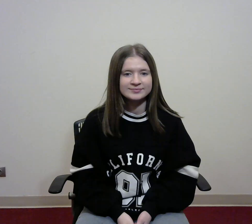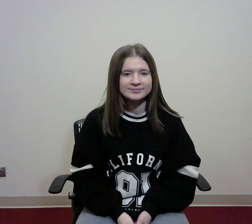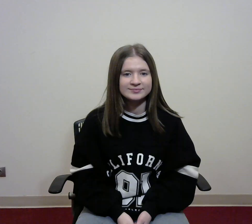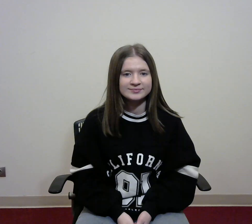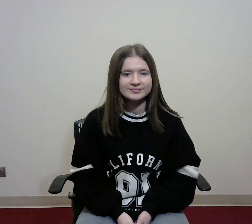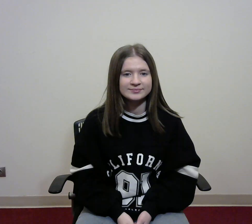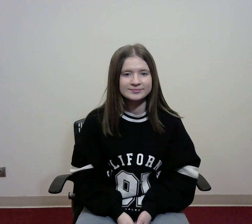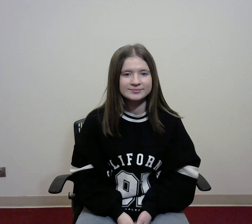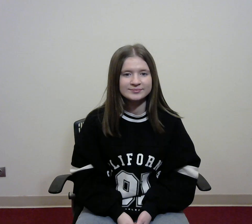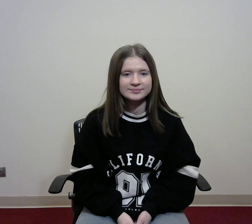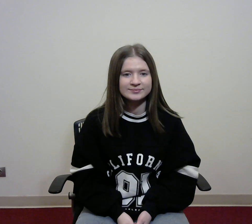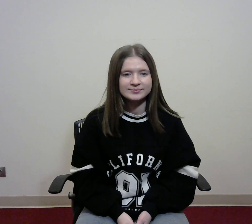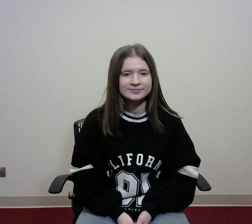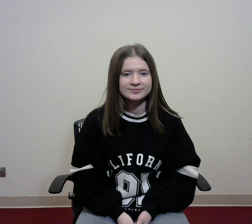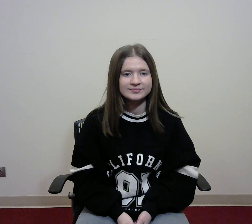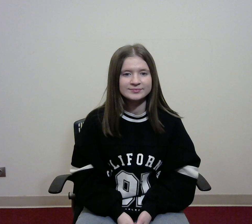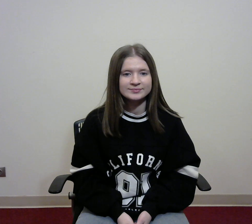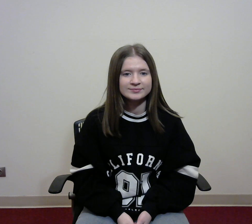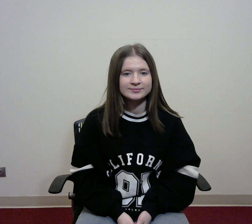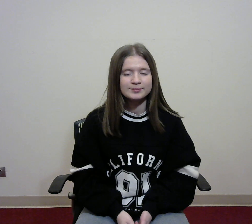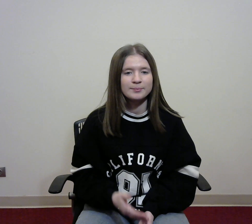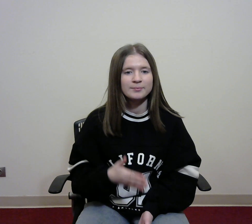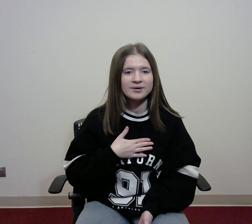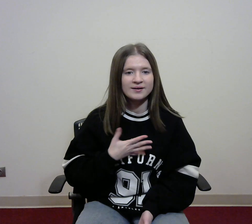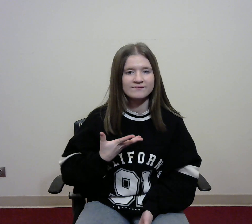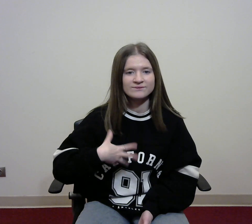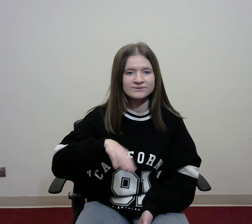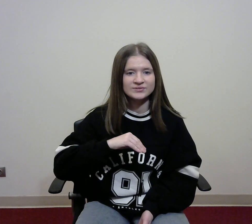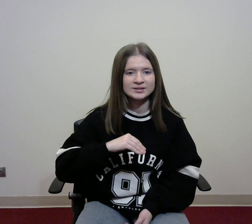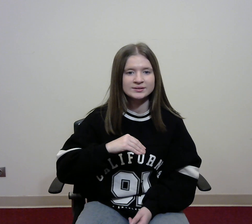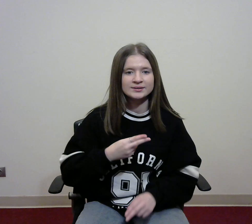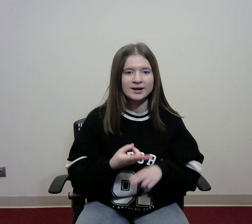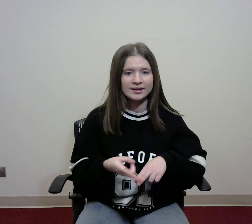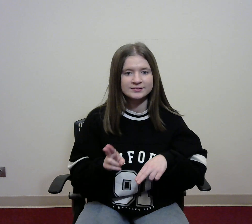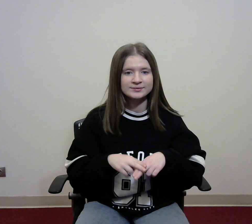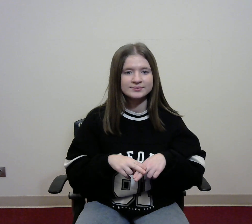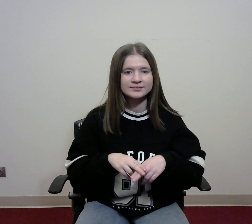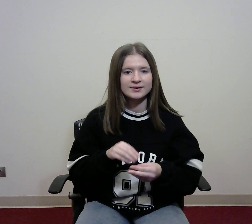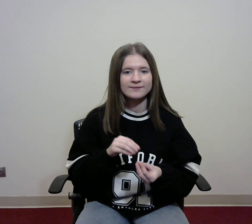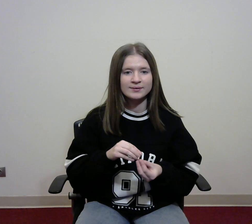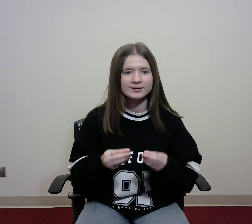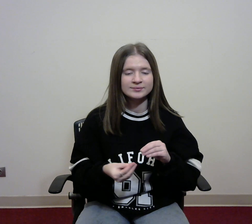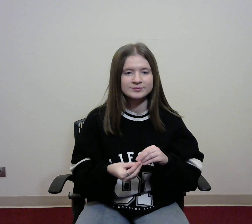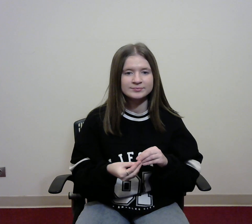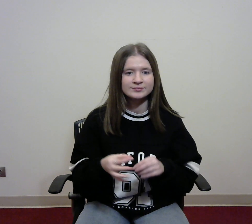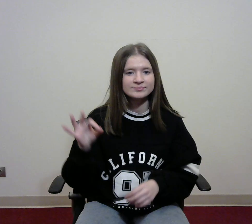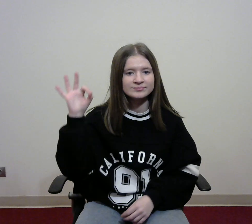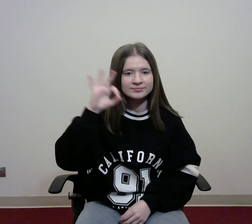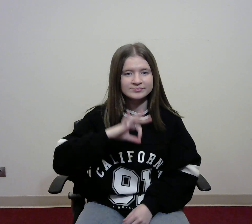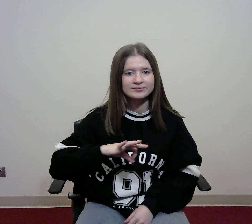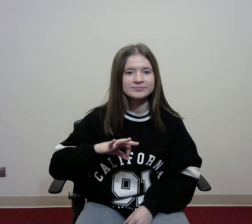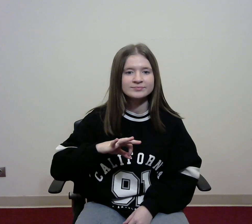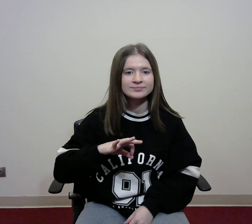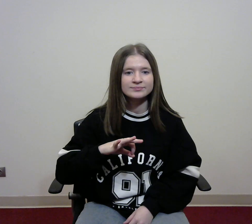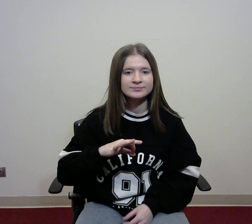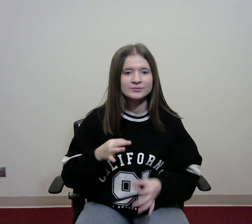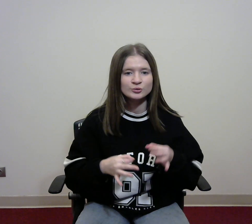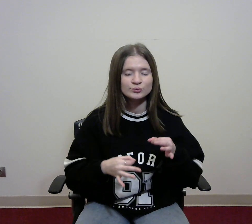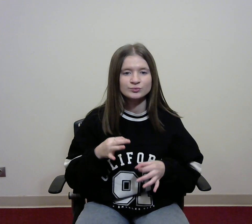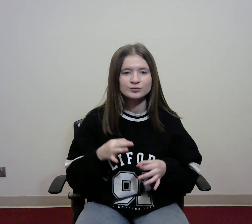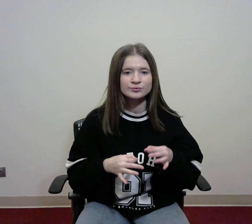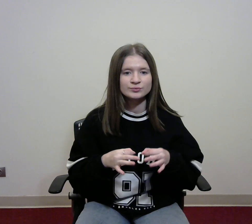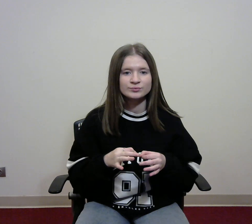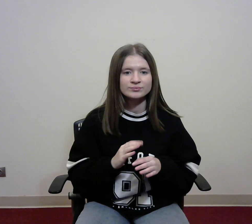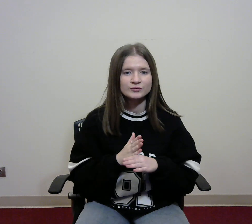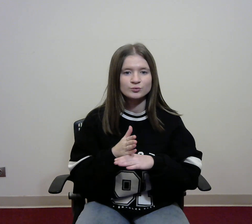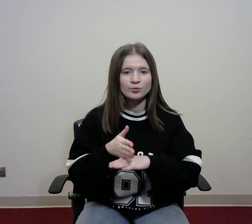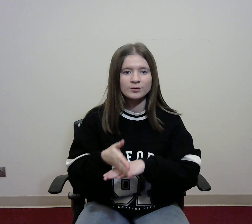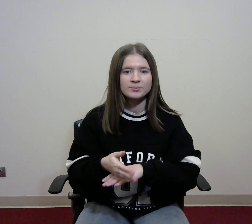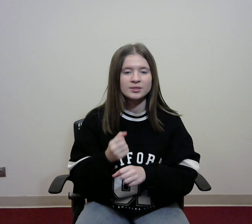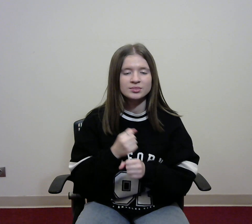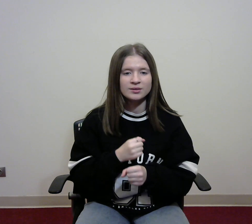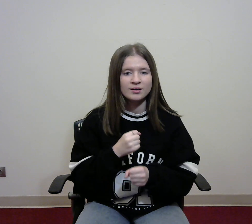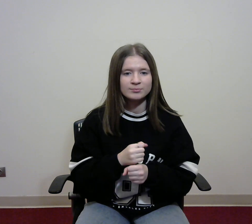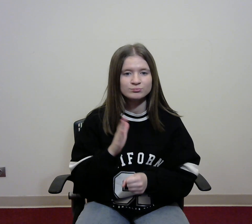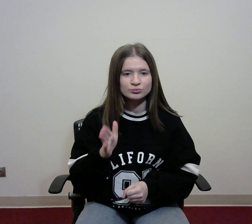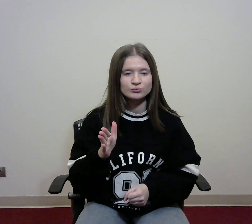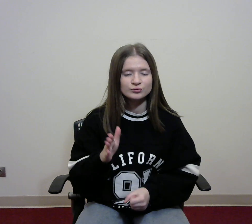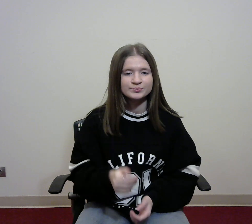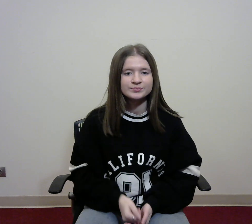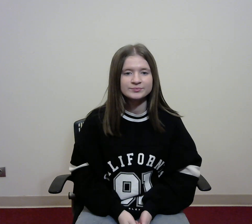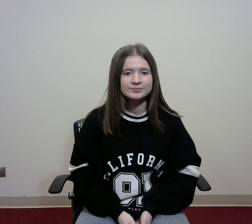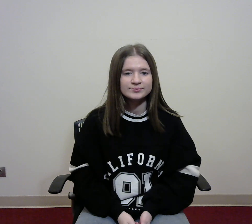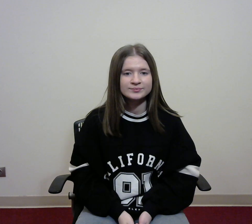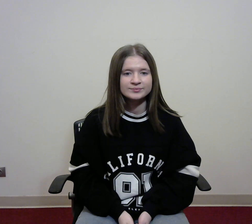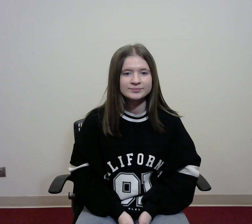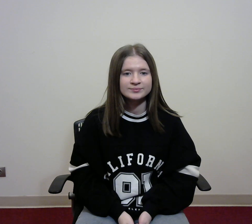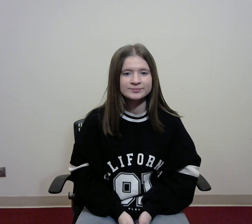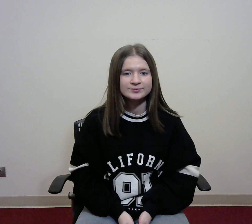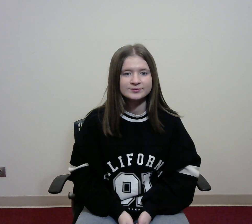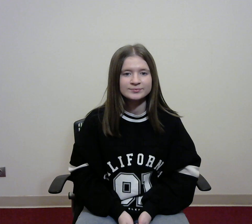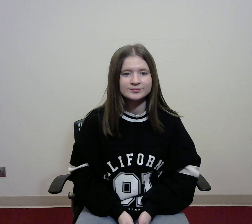Biz bu məsələ ilə bağlı məhkəməyə müraciət edəcəyik